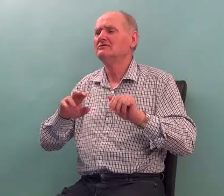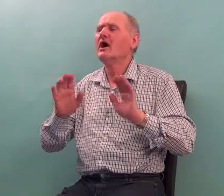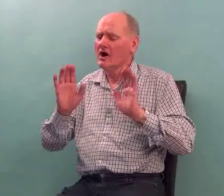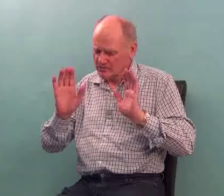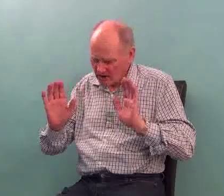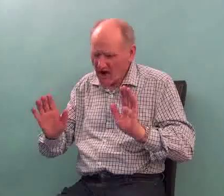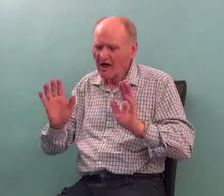Spokojnie.